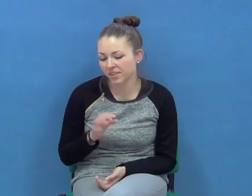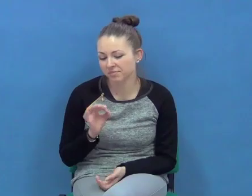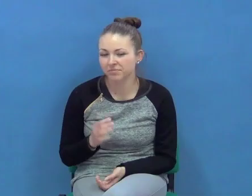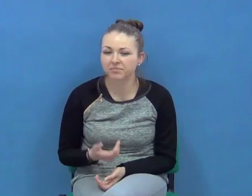Zgadza się.